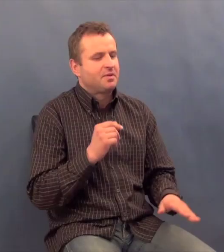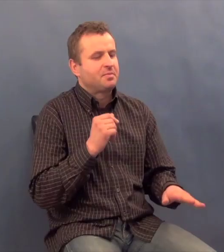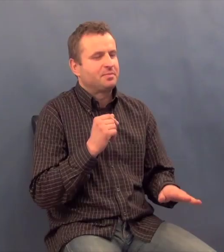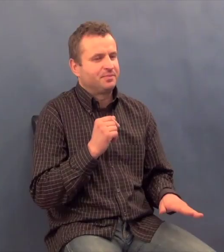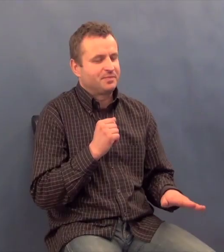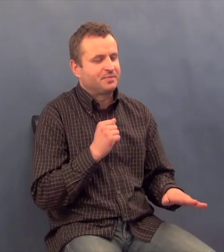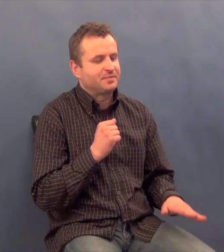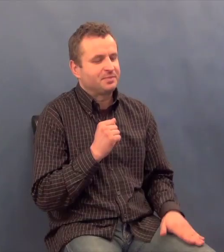Pies.